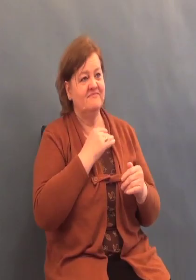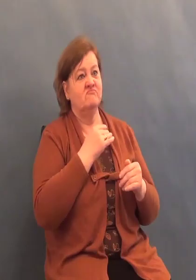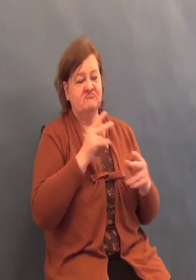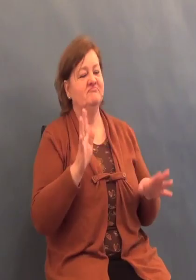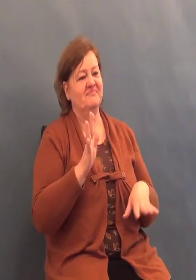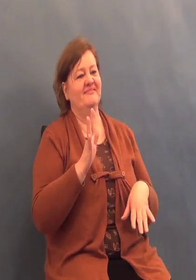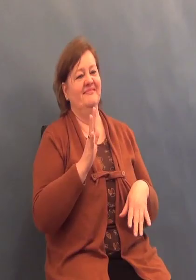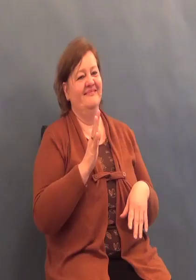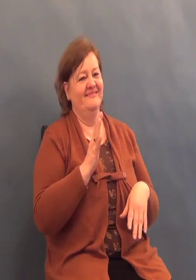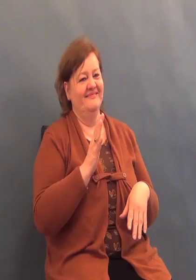Dobra.